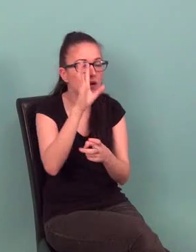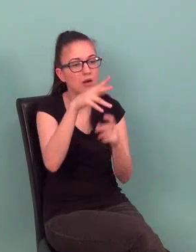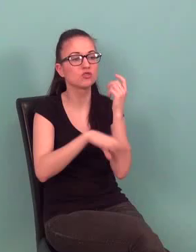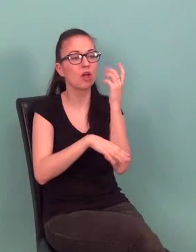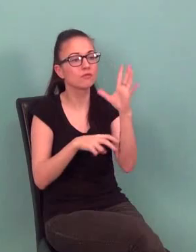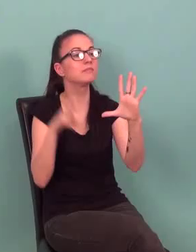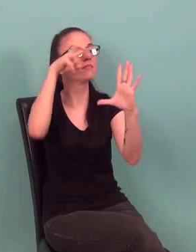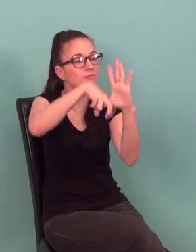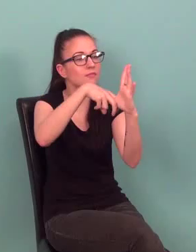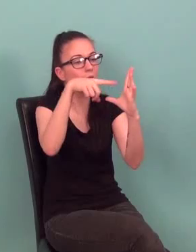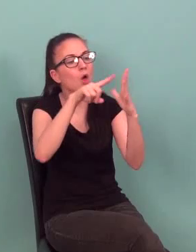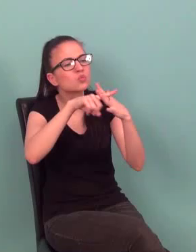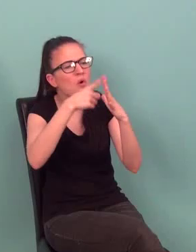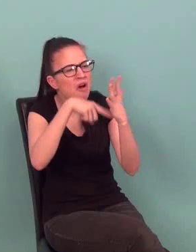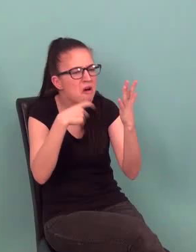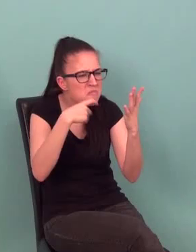Wchodzi między gałęzie drzewa, nie wie co to za dziura.